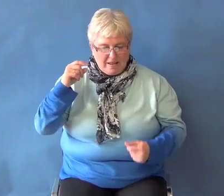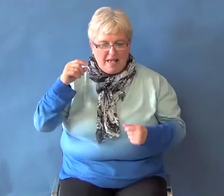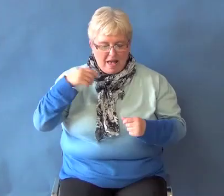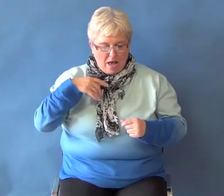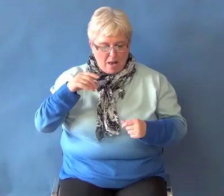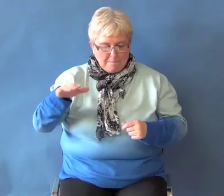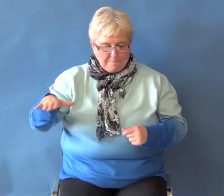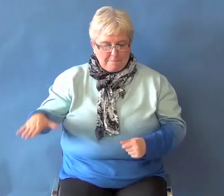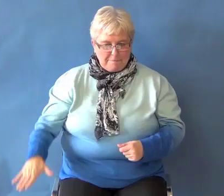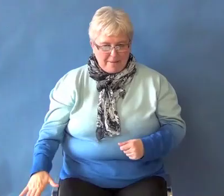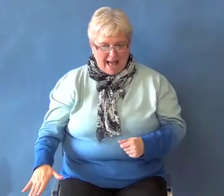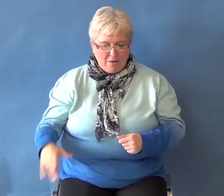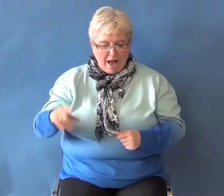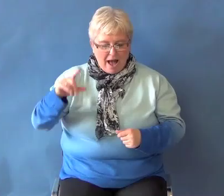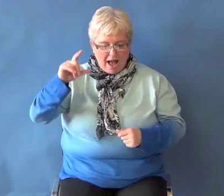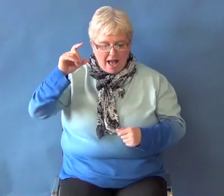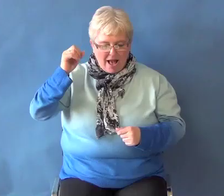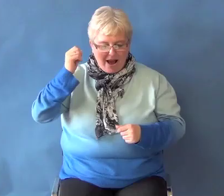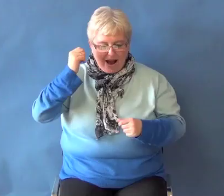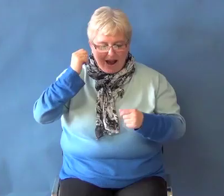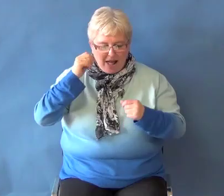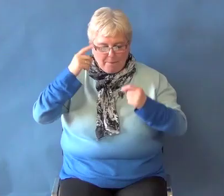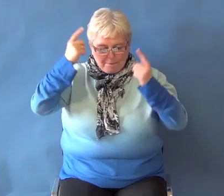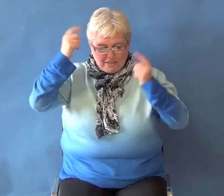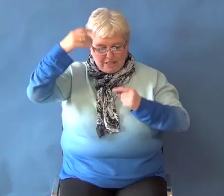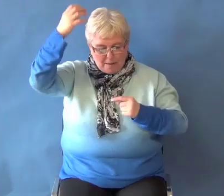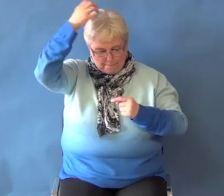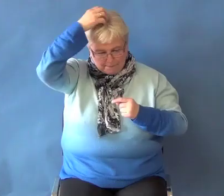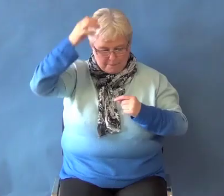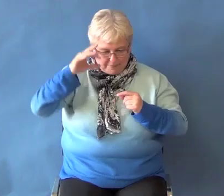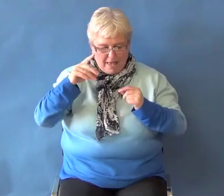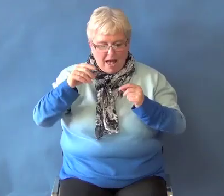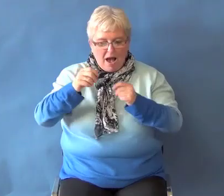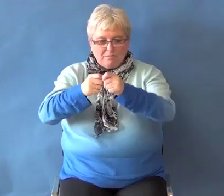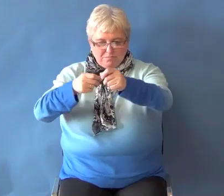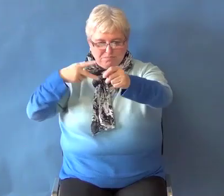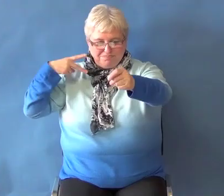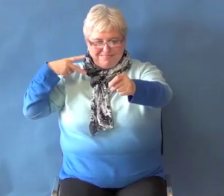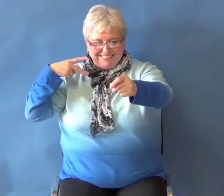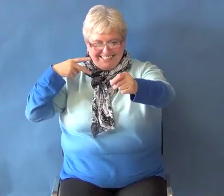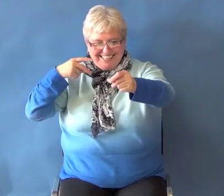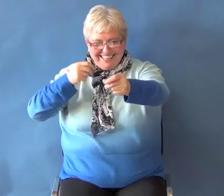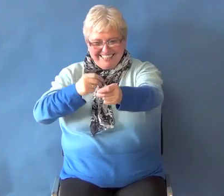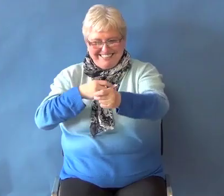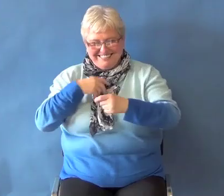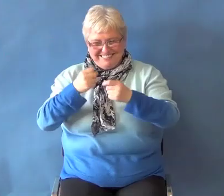Mała myszka ma na głowie małe jabłko, no, i strzela.